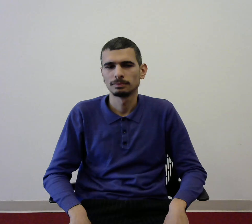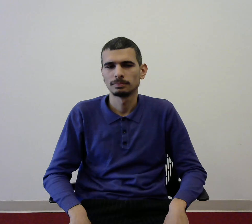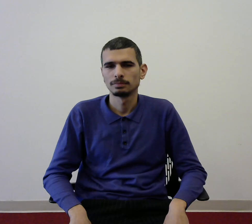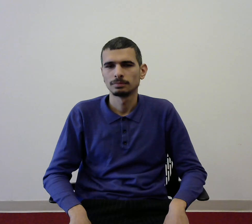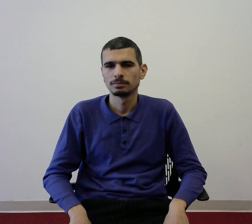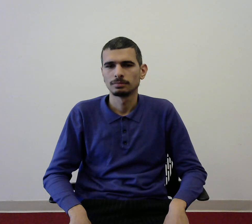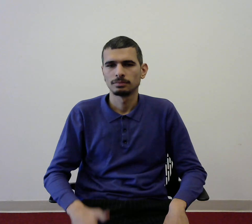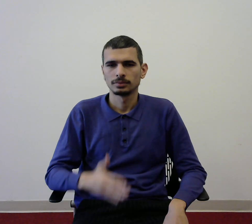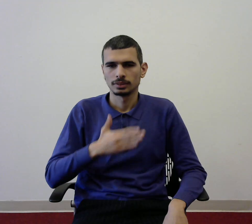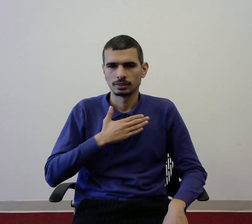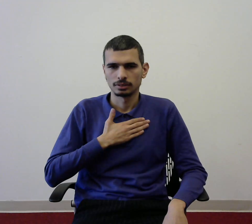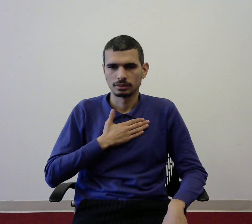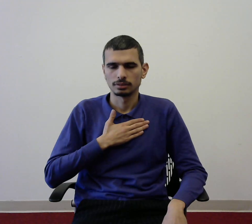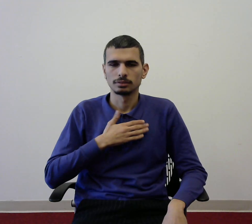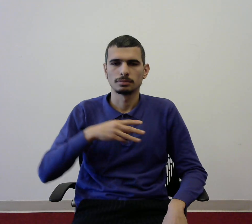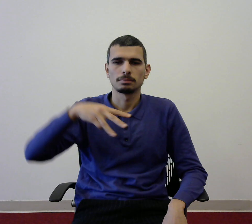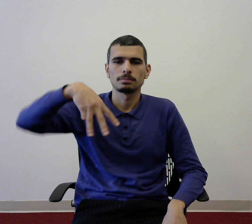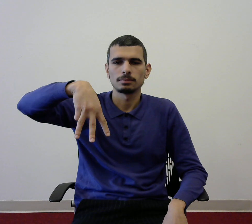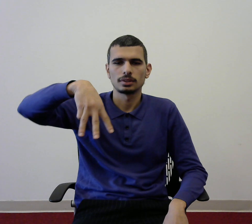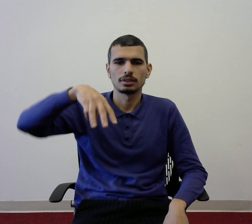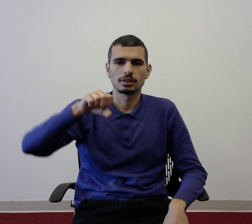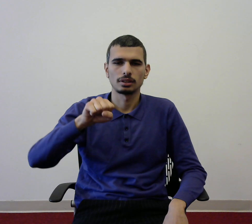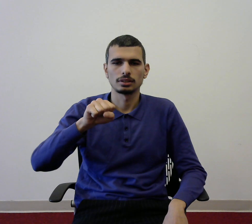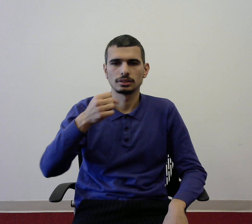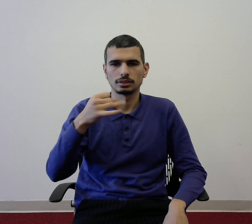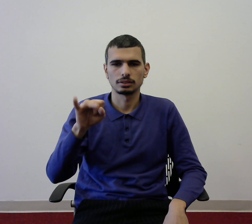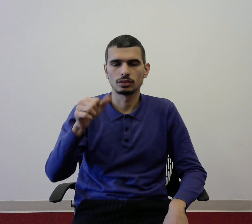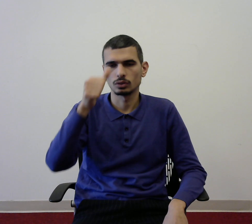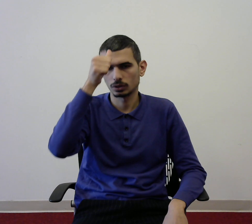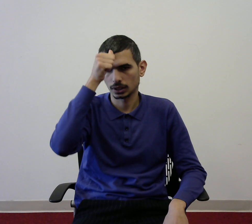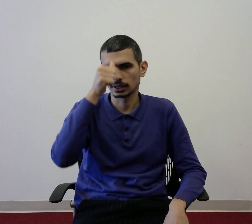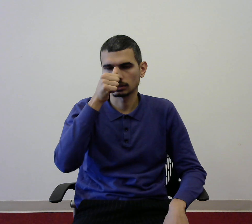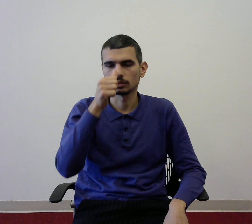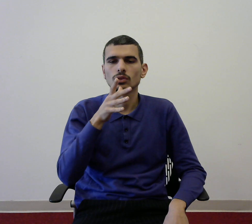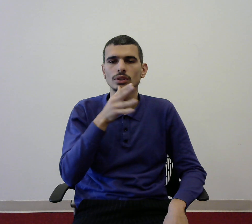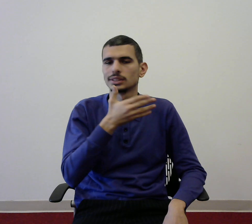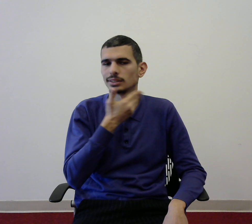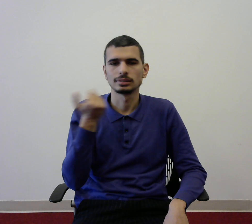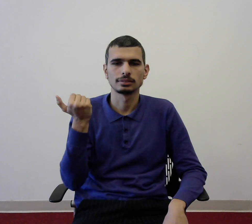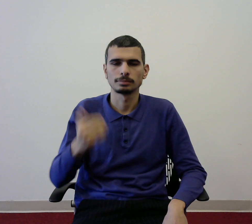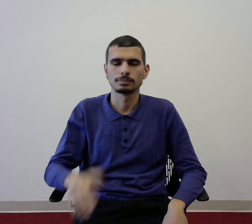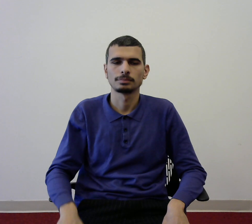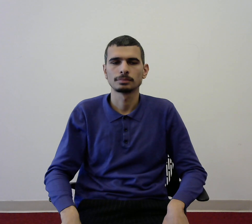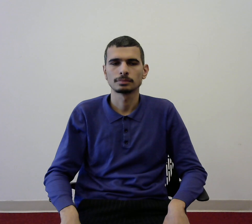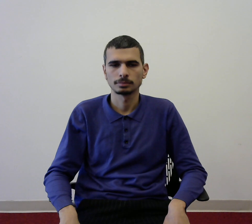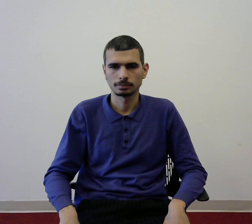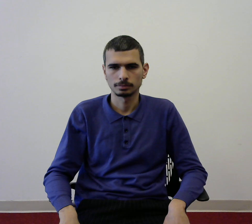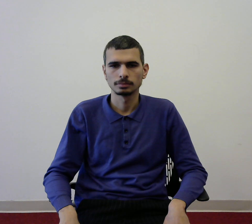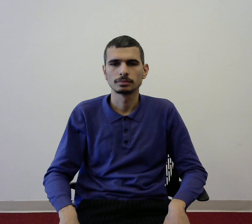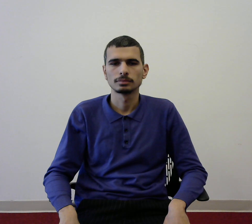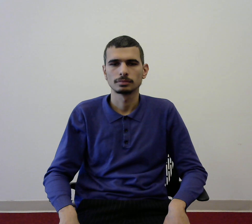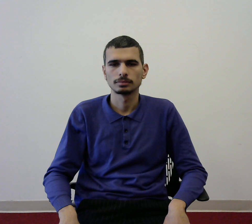Mənim may ayında vaxtım yoxdur